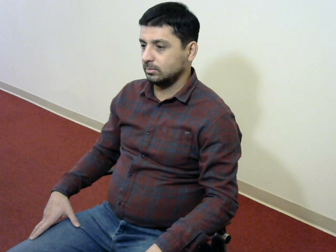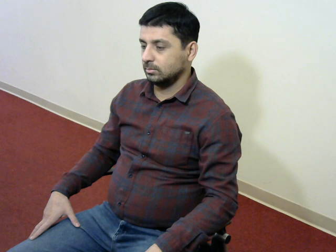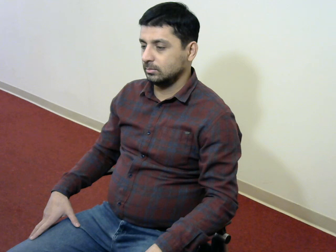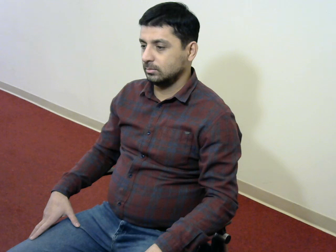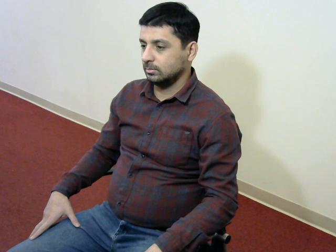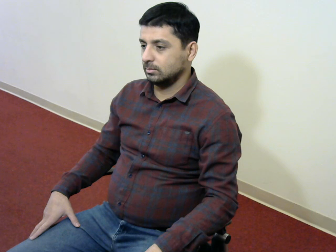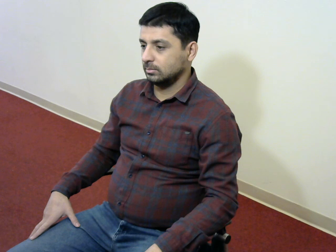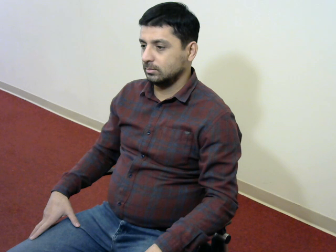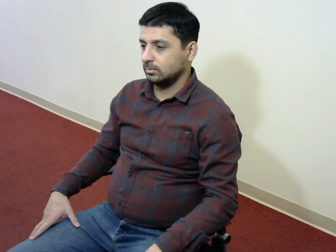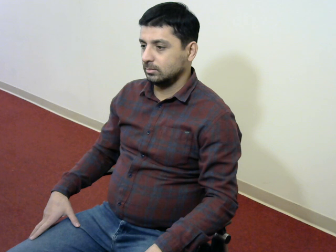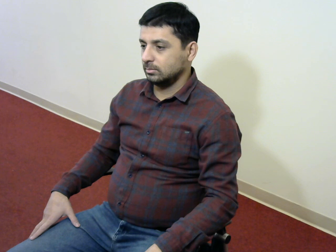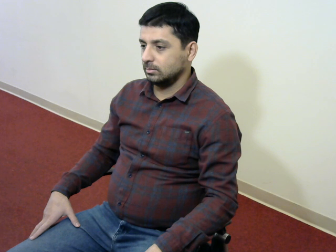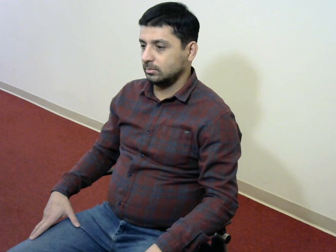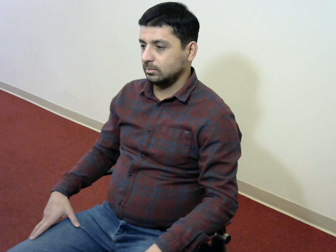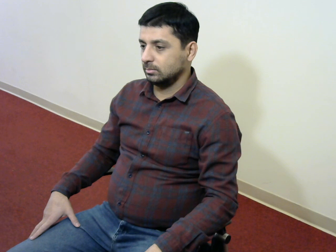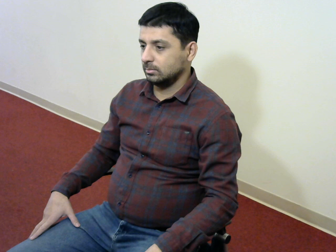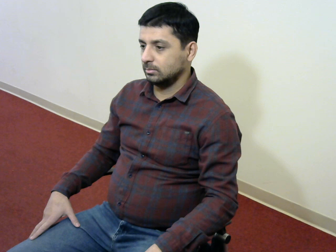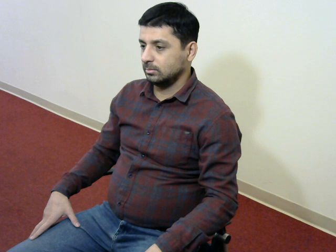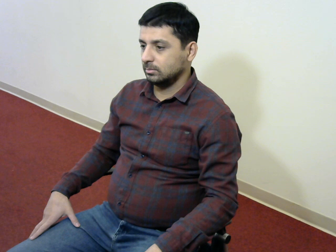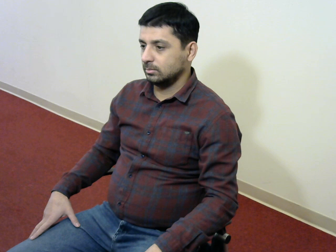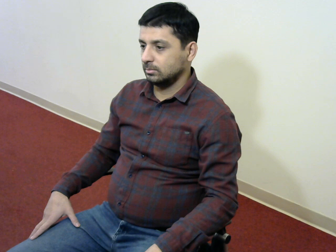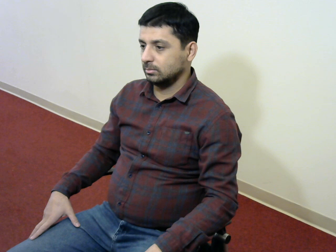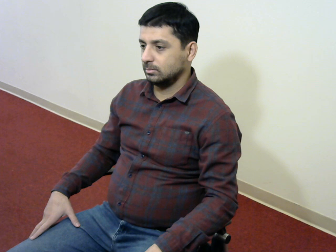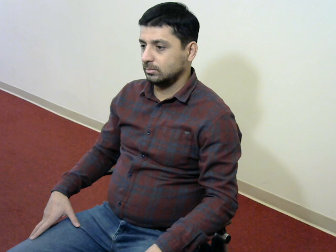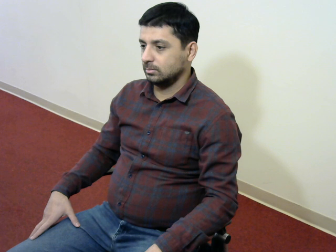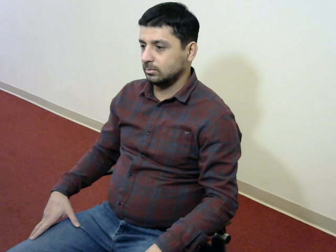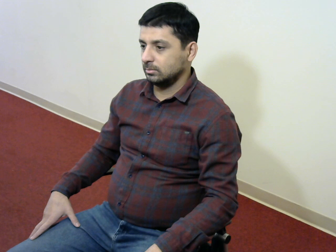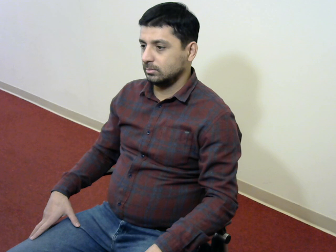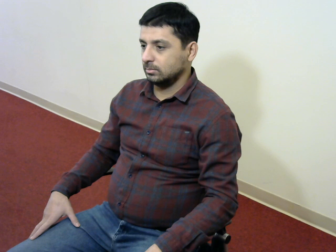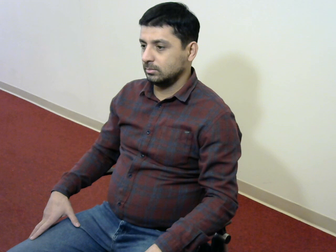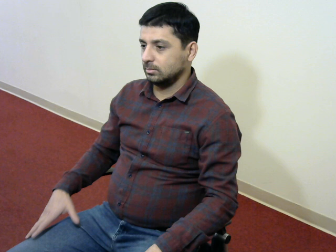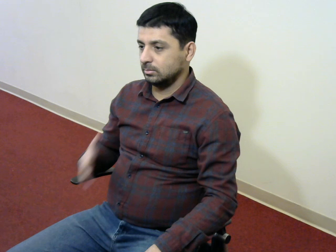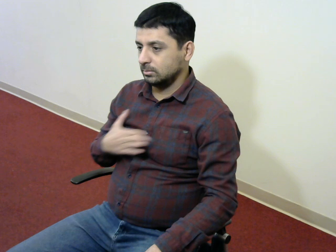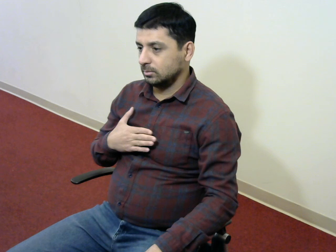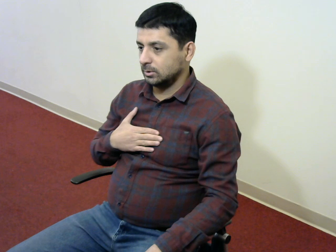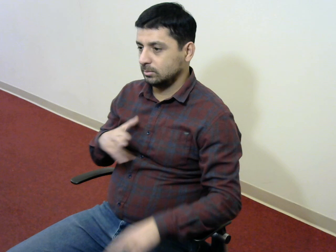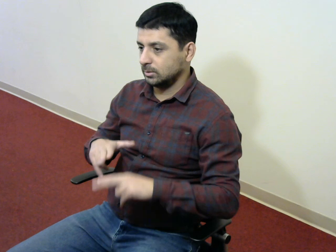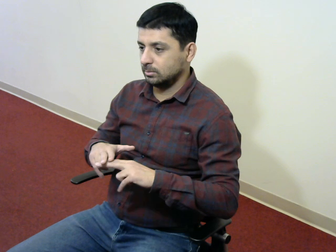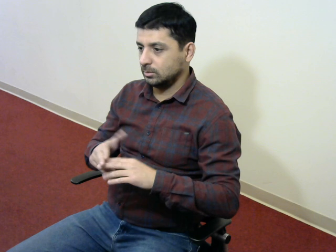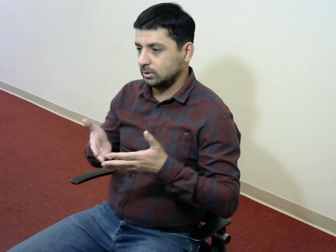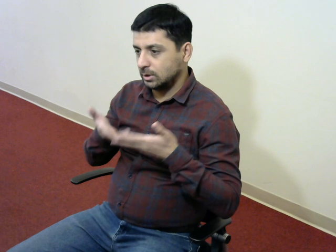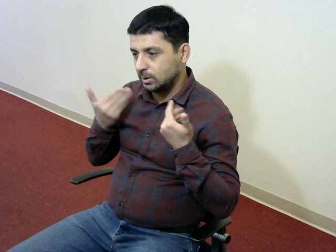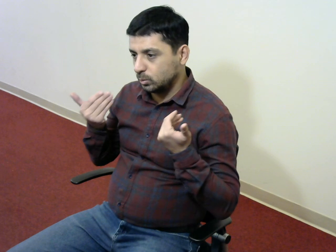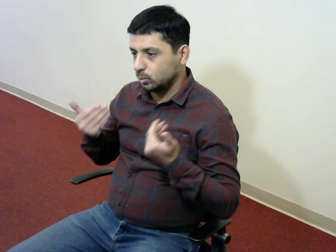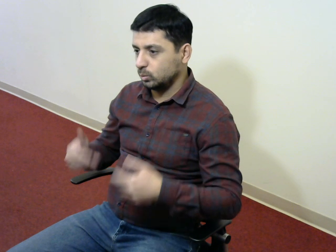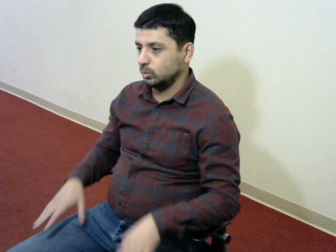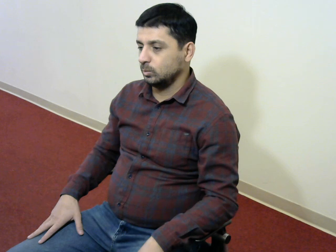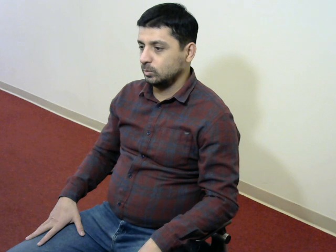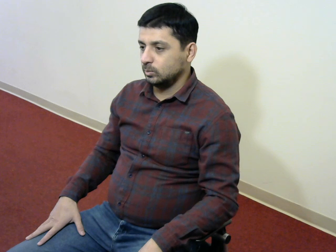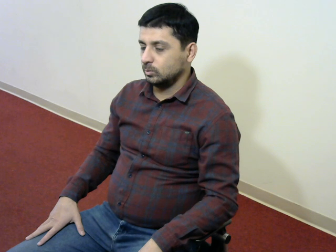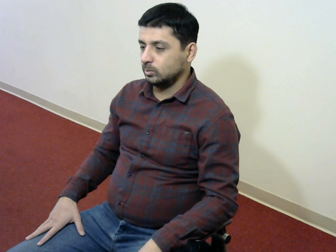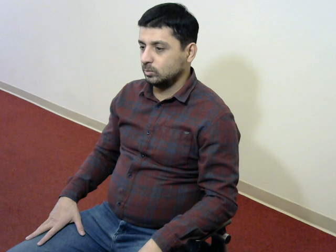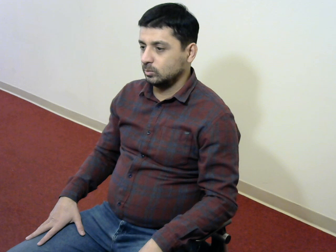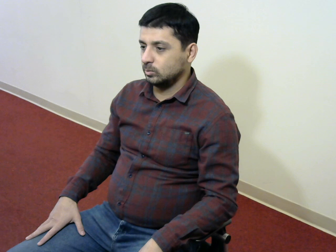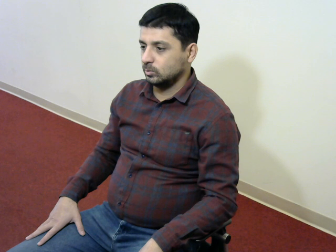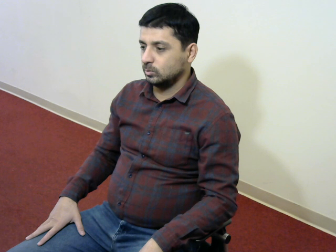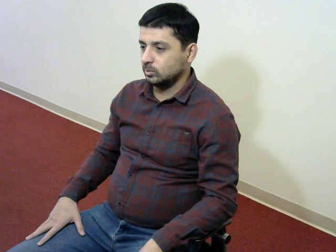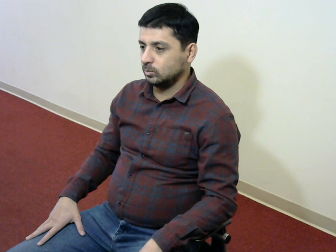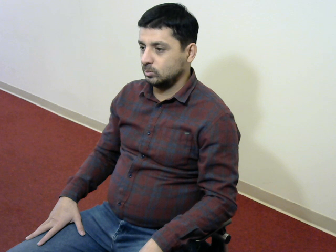Mənim şəxsiyyət vəsiqəm yoxdur